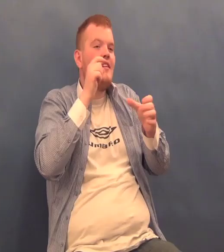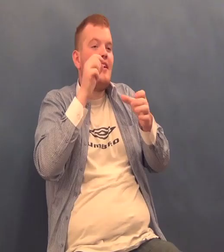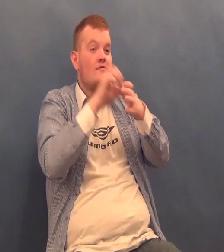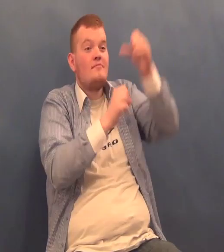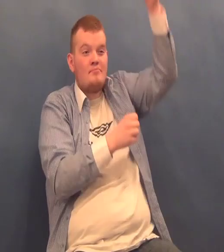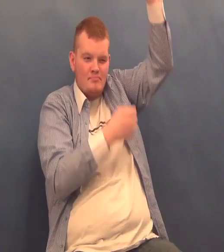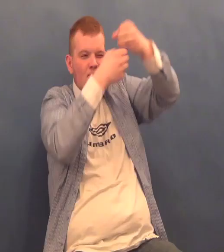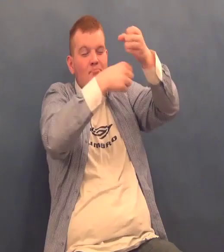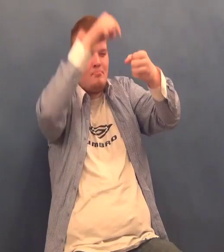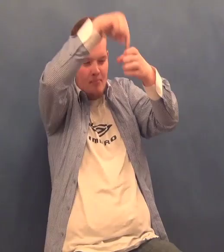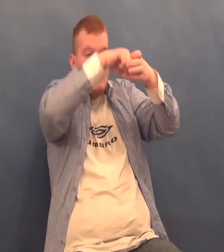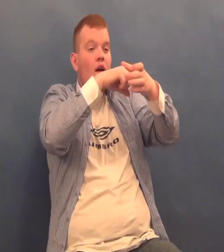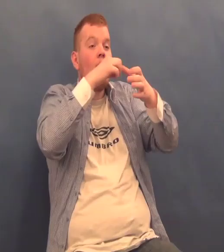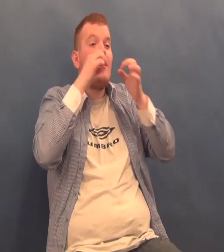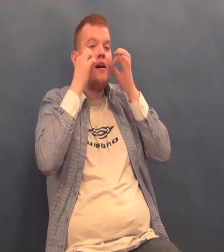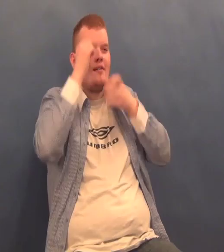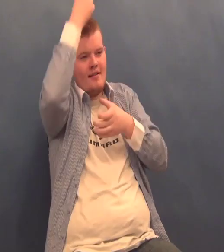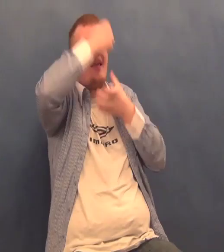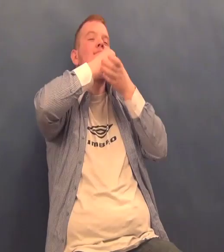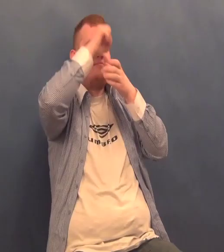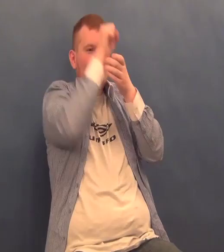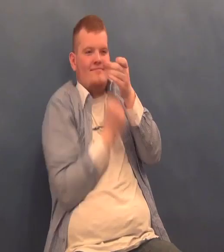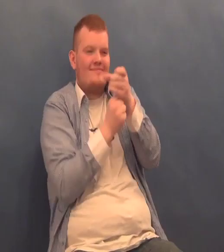I wtedy w rynnie kula trafia do kota, a ten ją połyka.